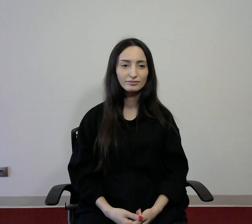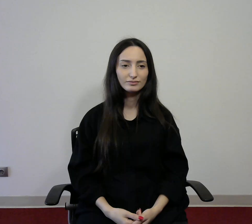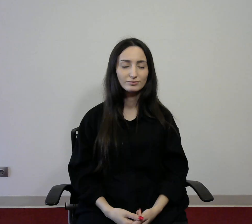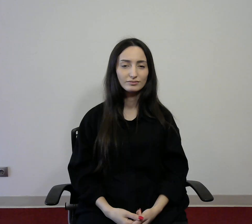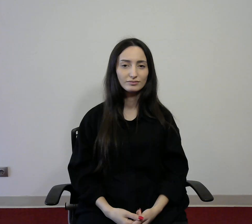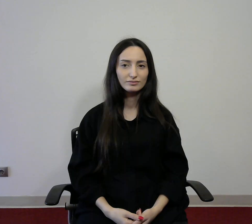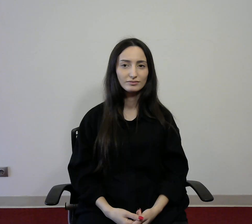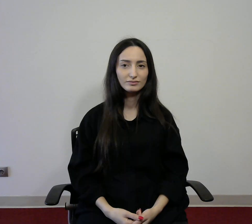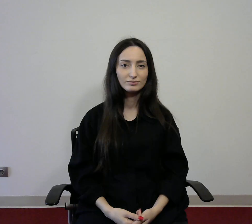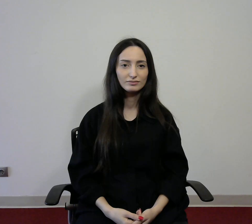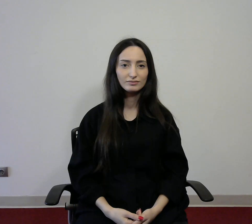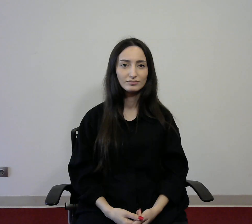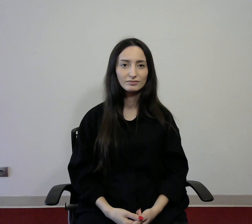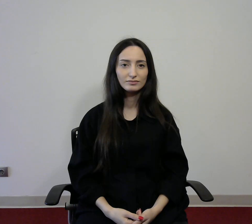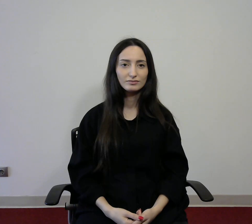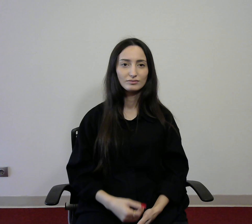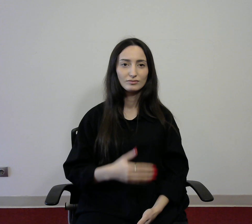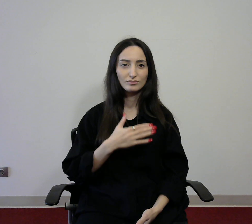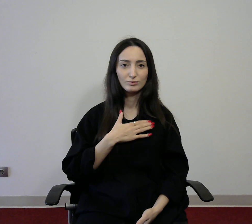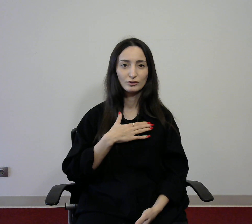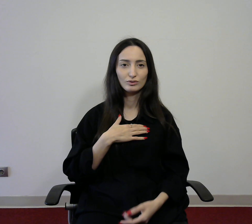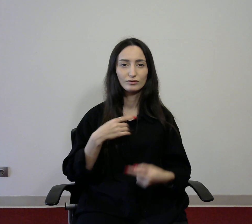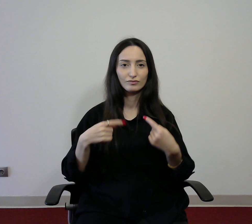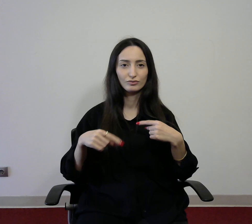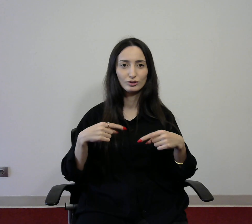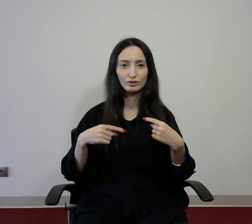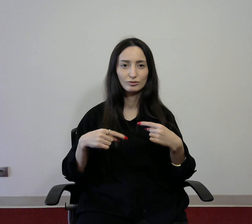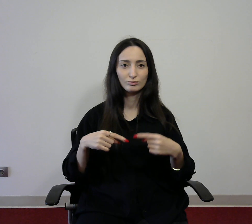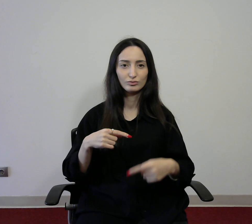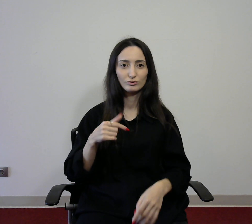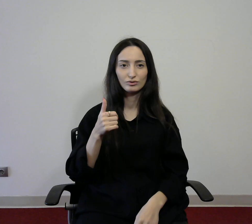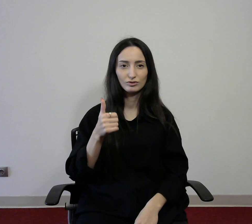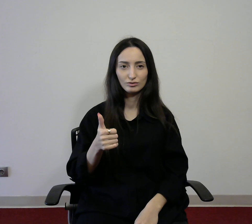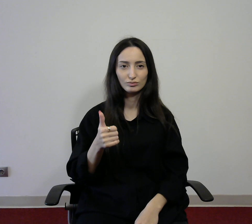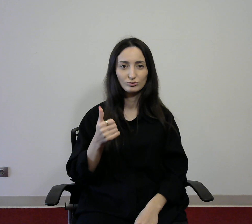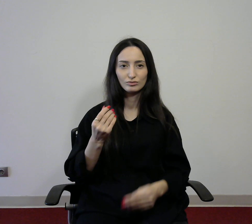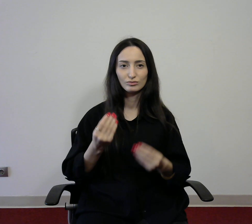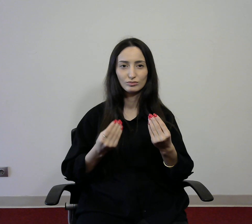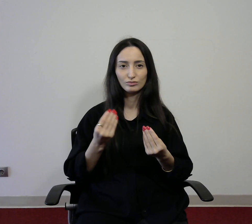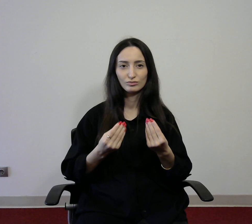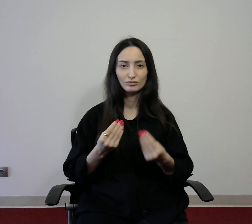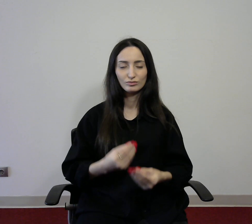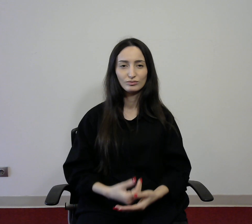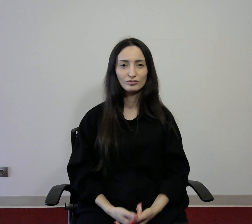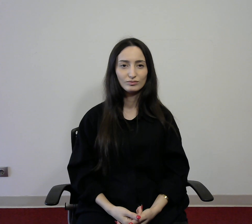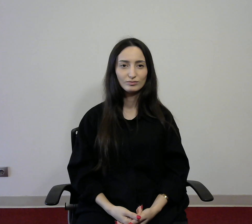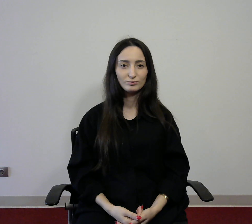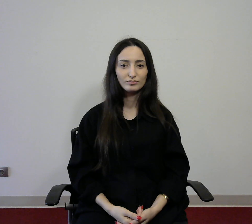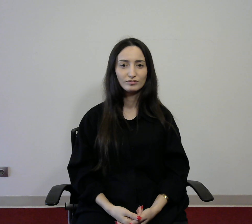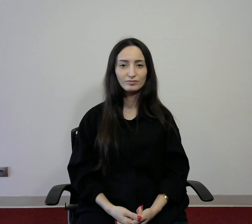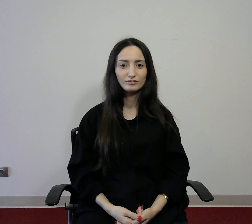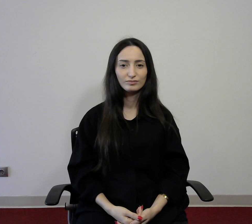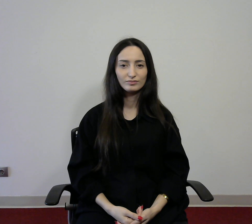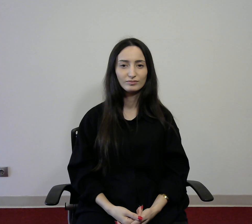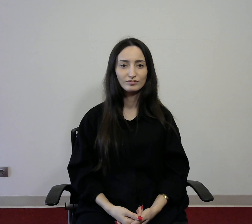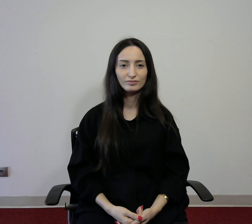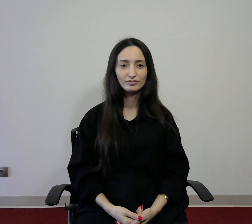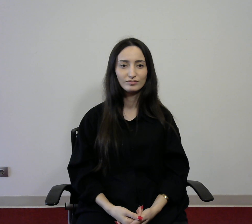Mən futbolu yaxşı oynayıram